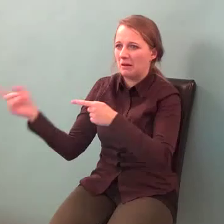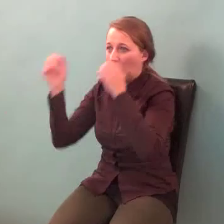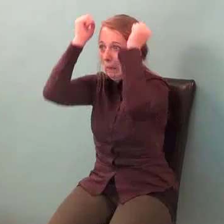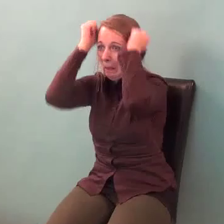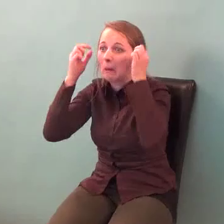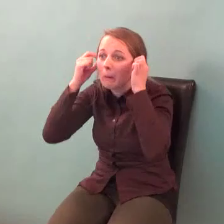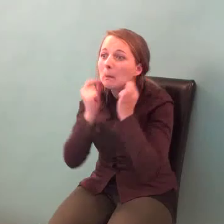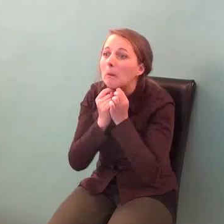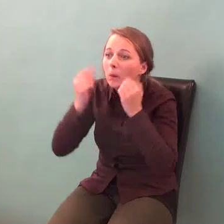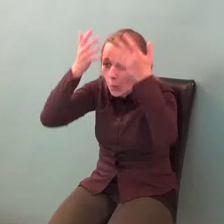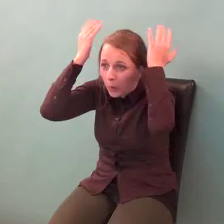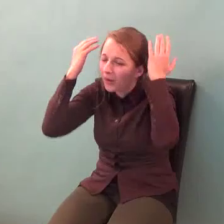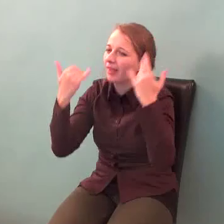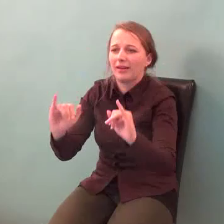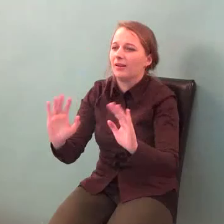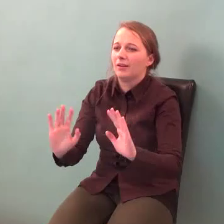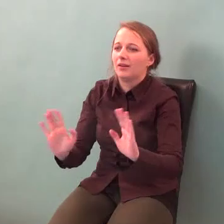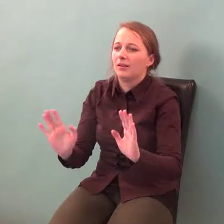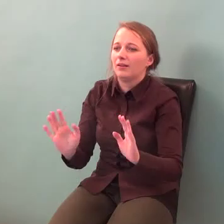Kask z paskiem pod brodę jest do czegoś innego.